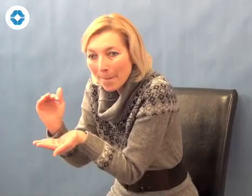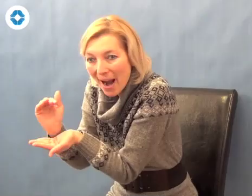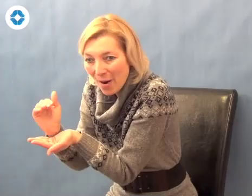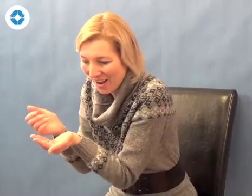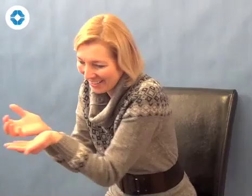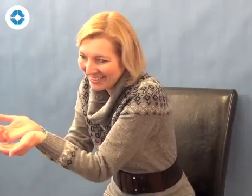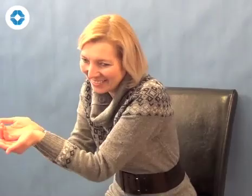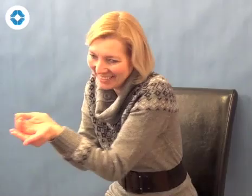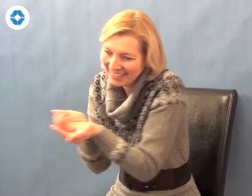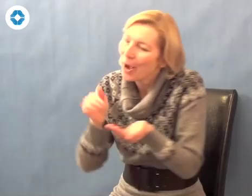Wziął ją, pożegnał się i zaczął się oddalać.